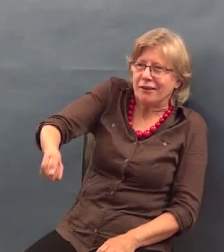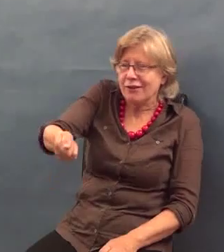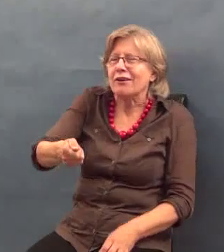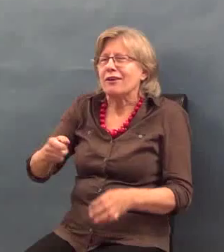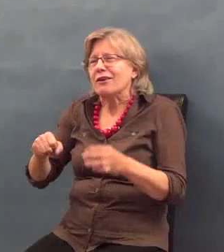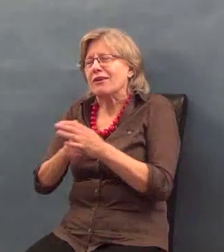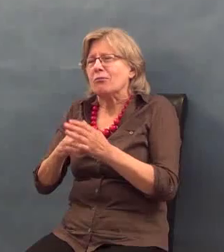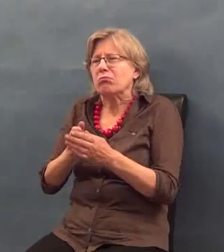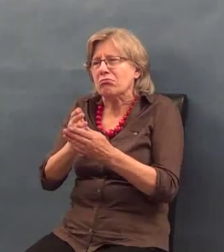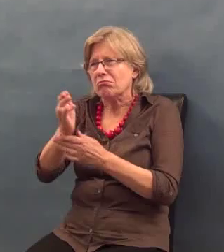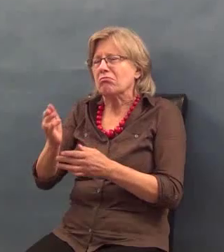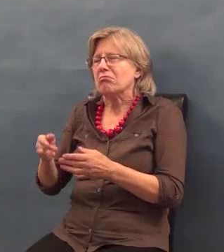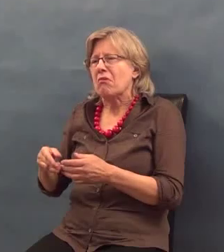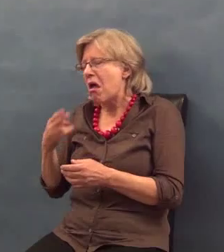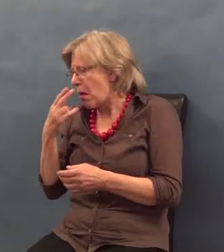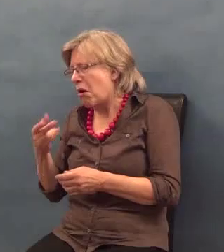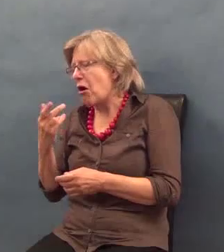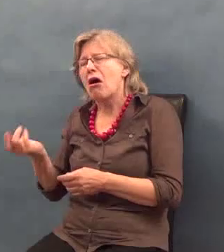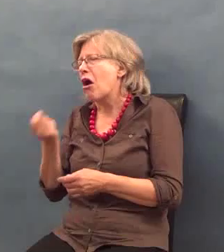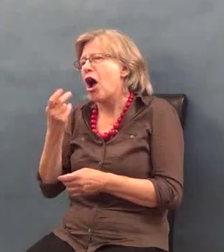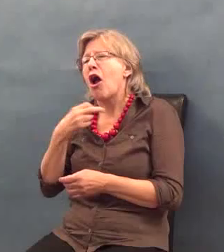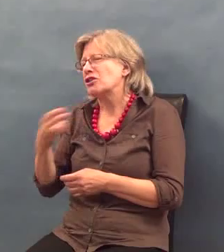Przechodzą obok koszy, ale koza nie zjada gruszek.